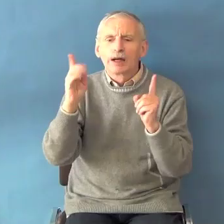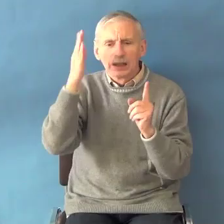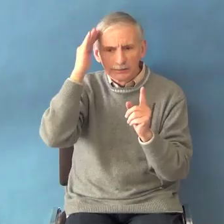Wiesz.